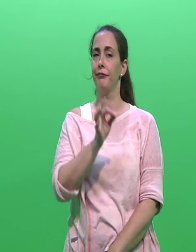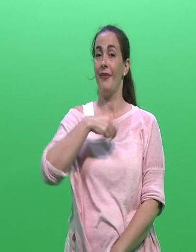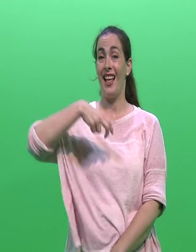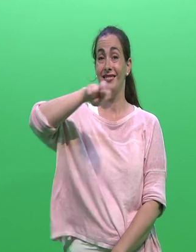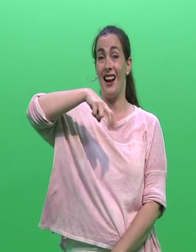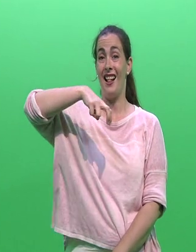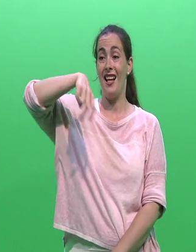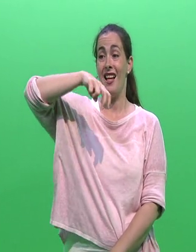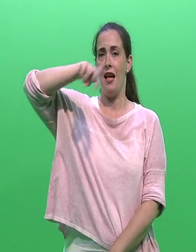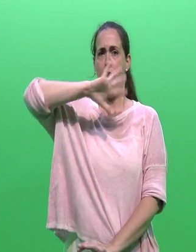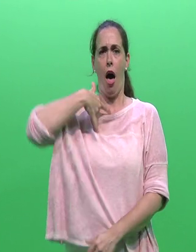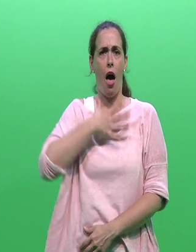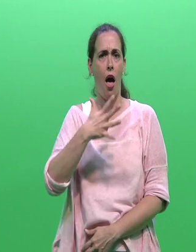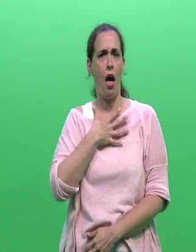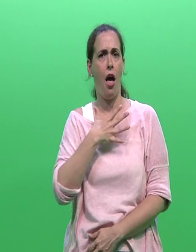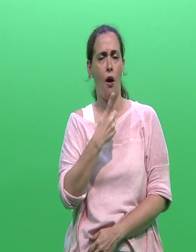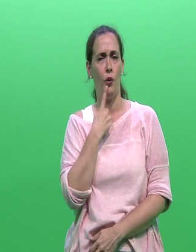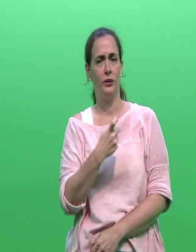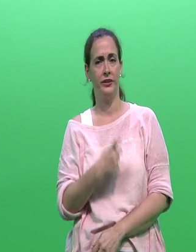Sí, quan pujo escales em costa respirar.